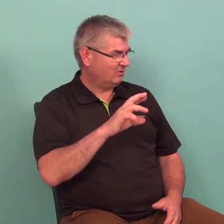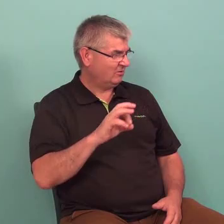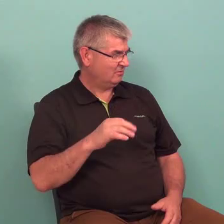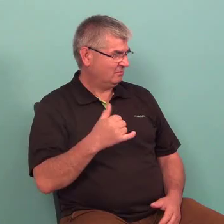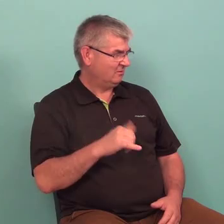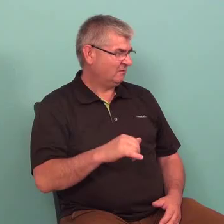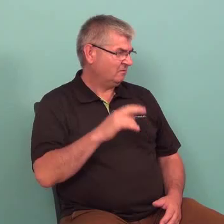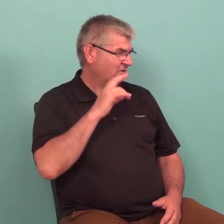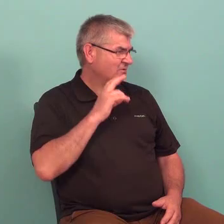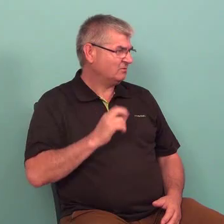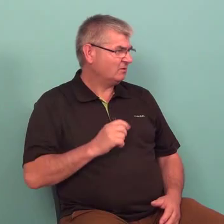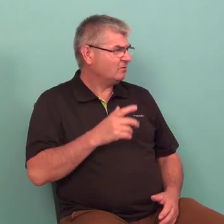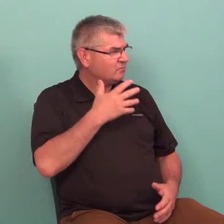Inne ubranie, ale też wojskowe.